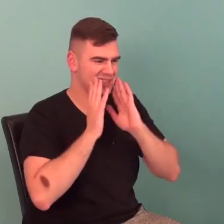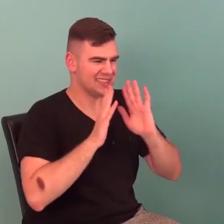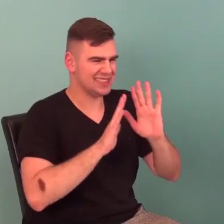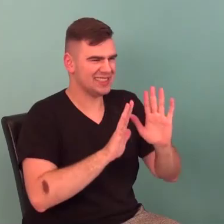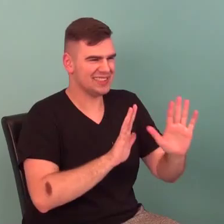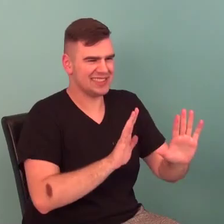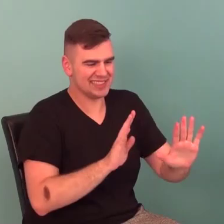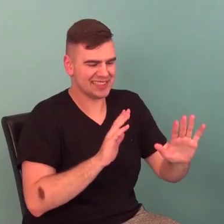"Nie, nie."